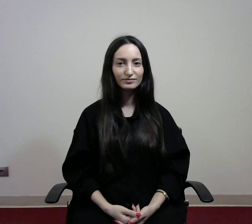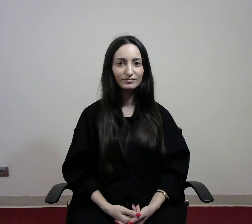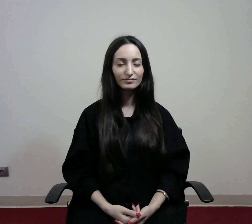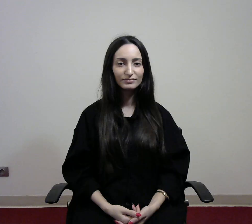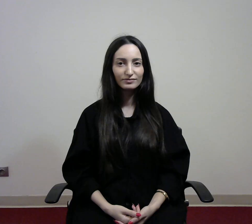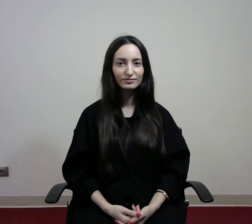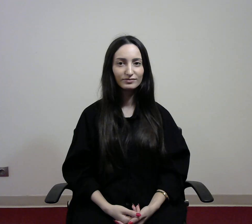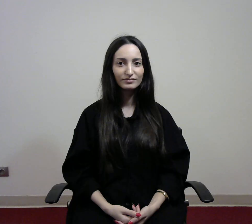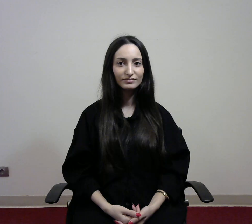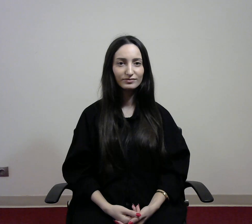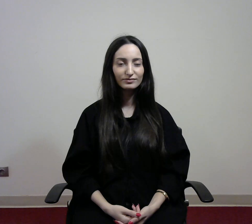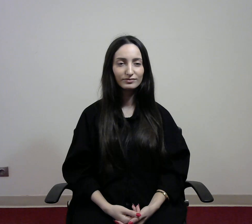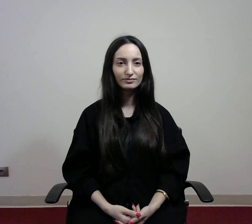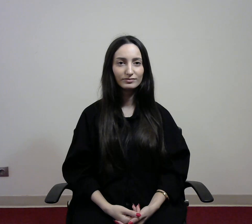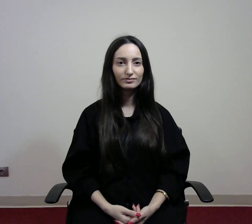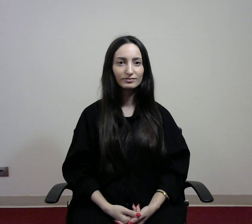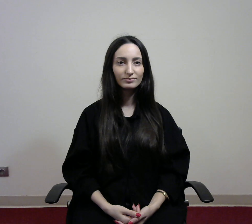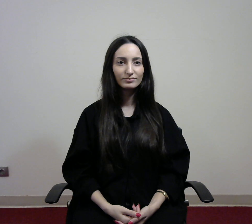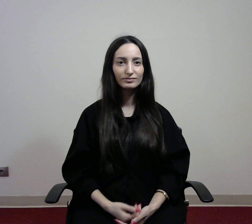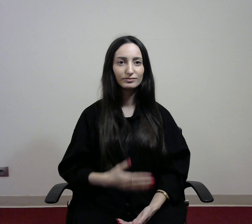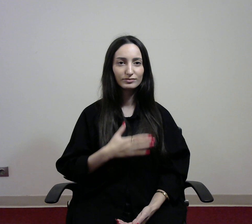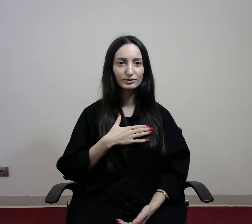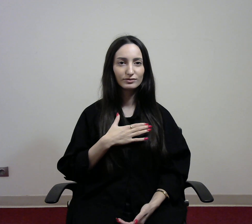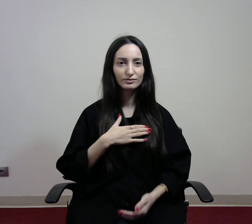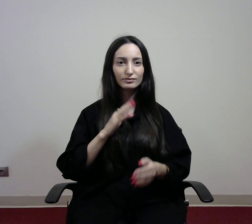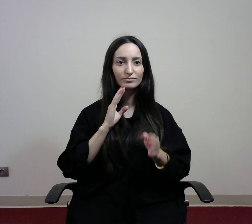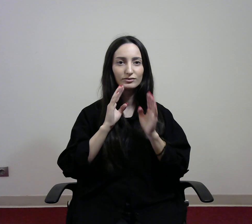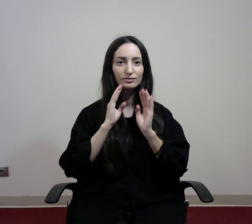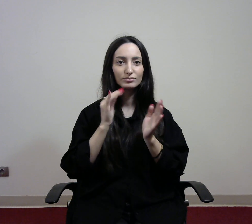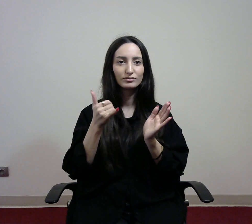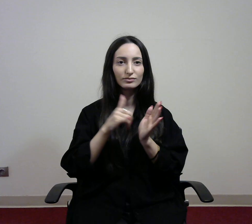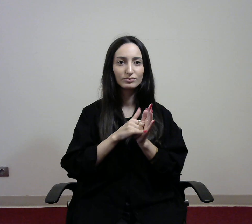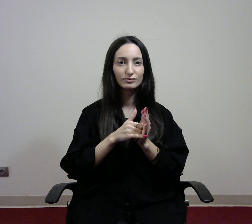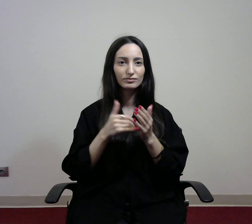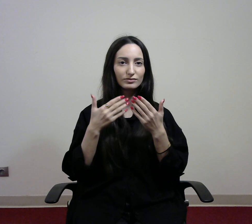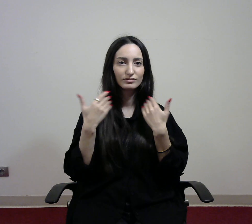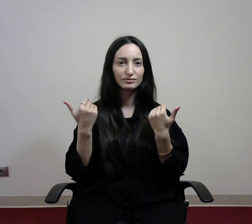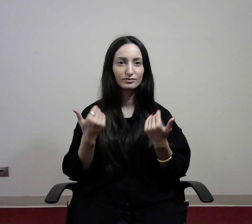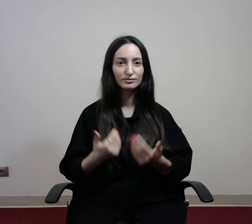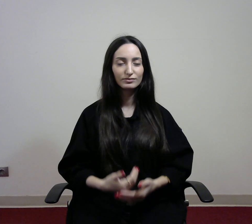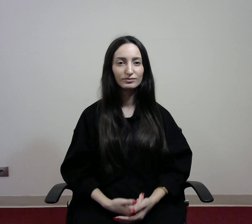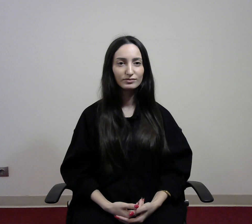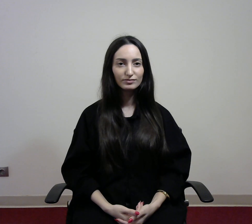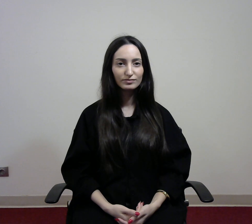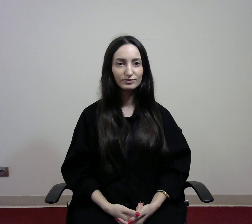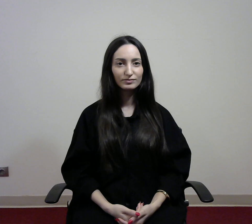Mənim Facebook hesabım yoxdur